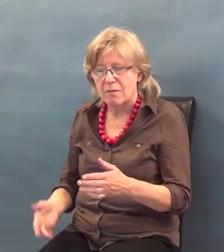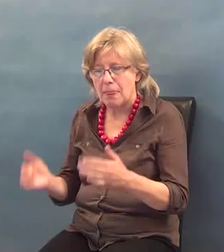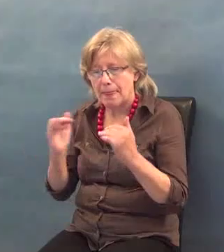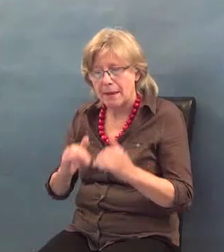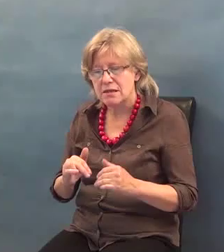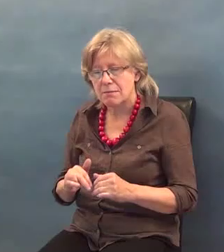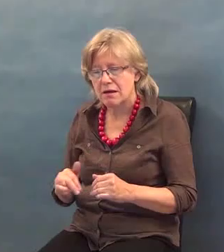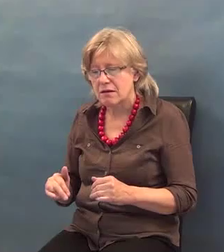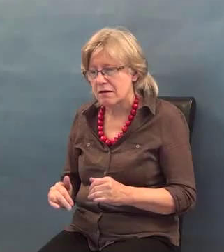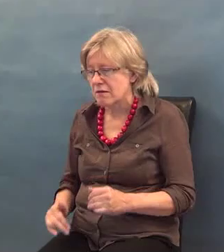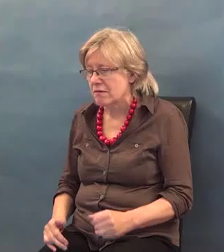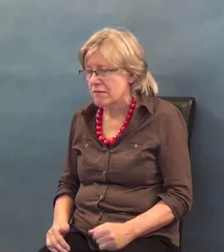Następny.